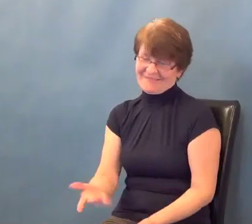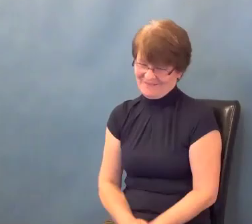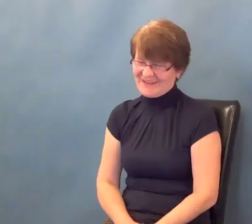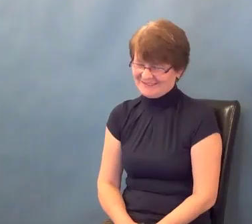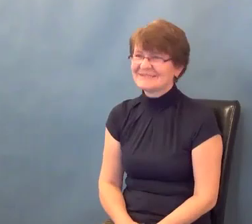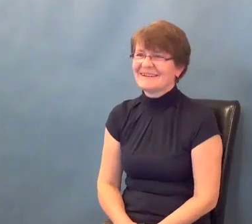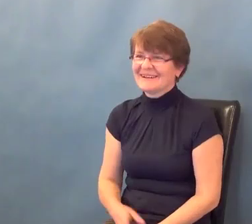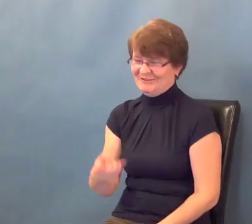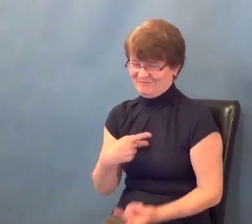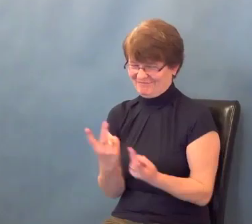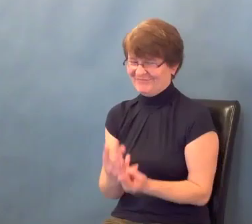Tak jak moje, identyczne.